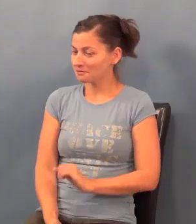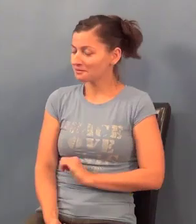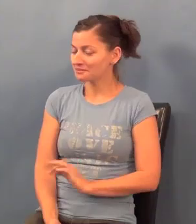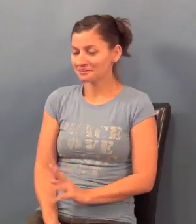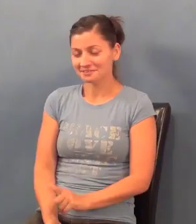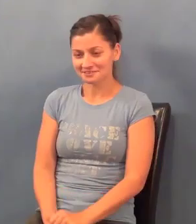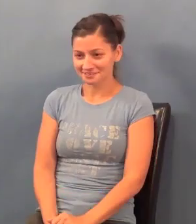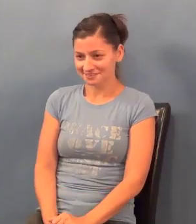Fajnie, ładnie.